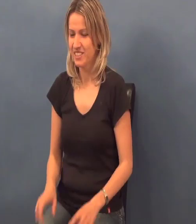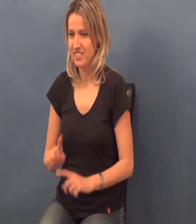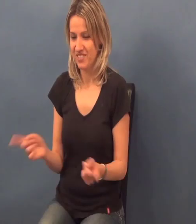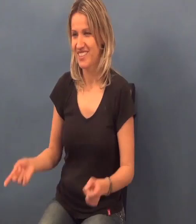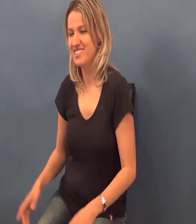Nie wolno.